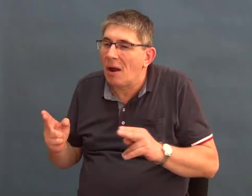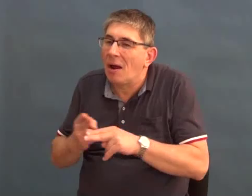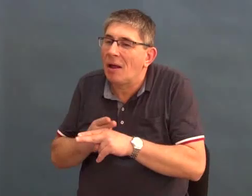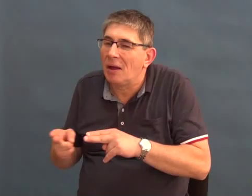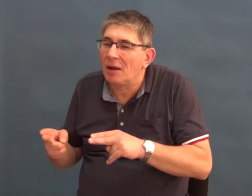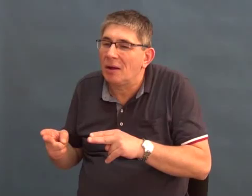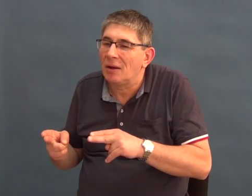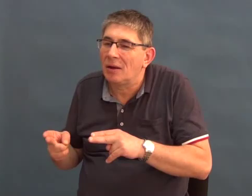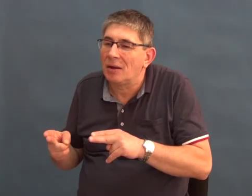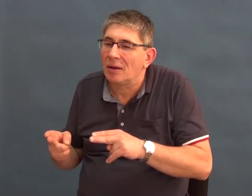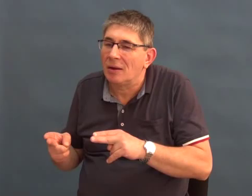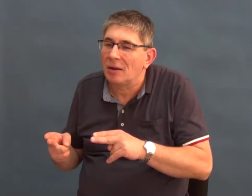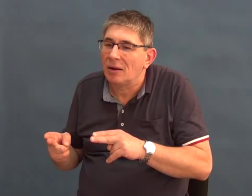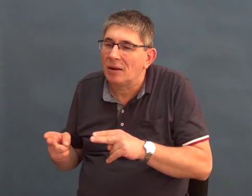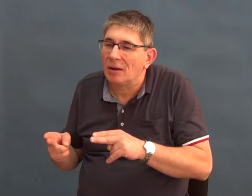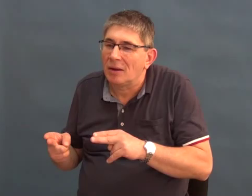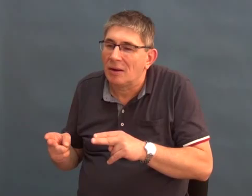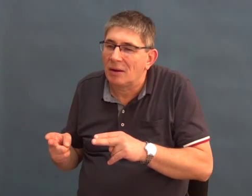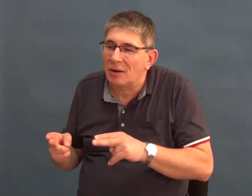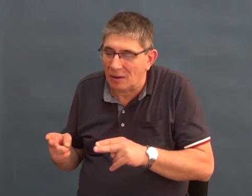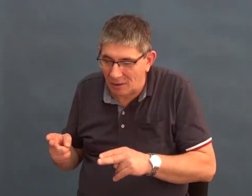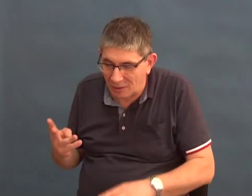Kiedy?